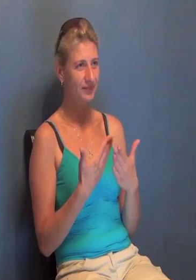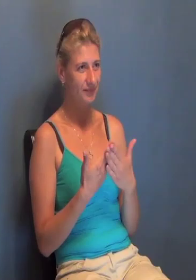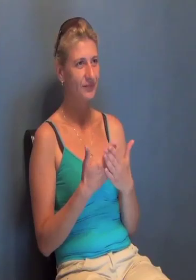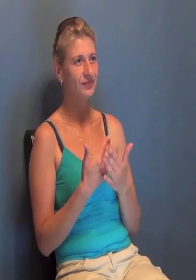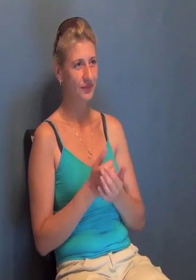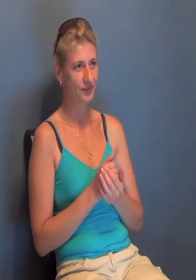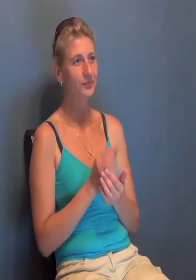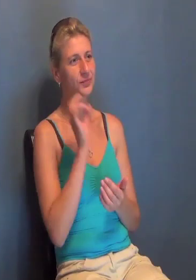Dlatego.